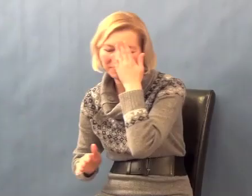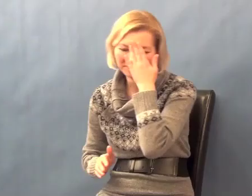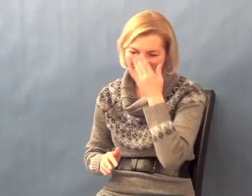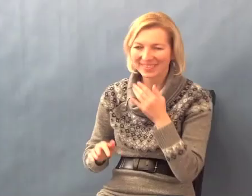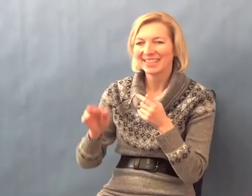O ja niemądra...